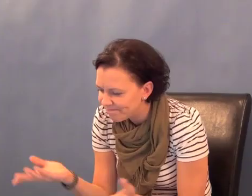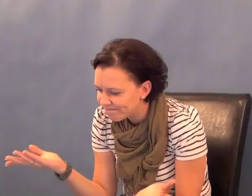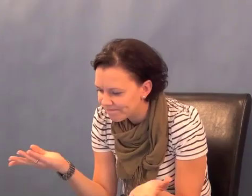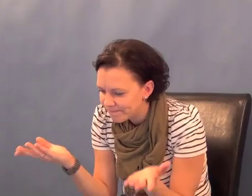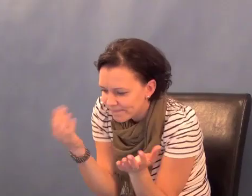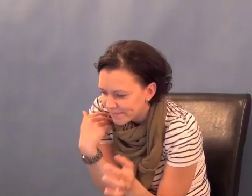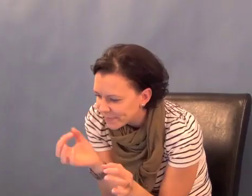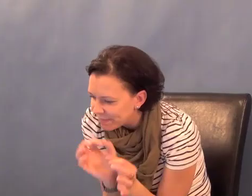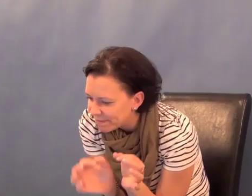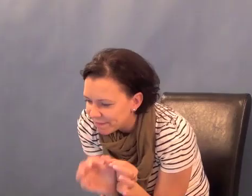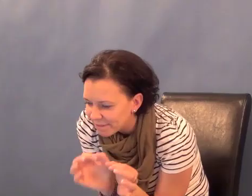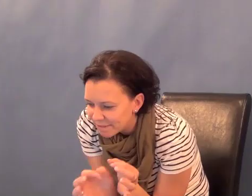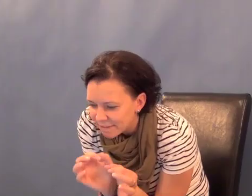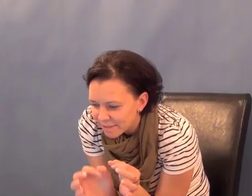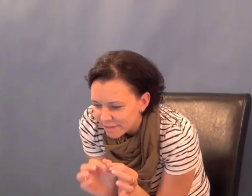Szacuję...